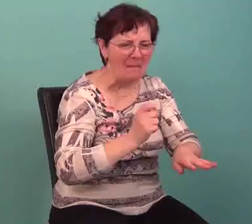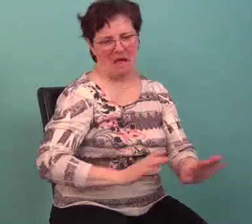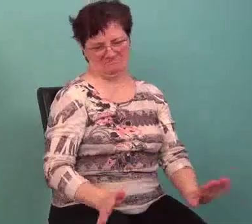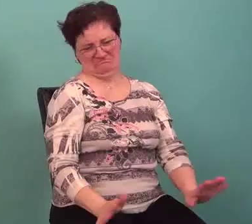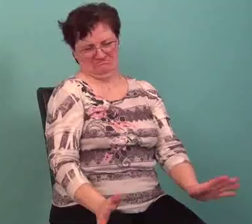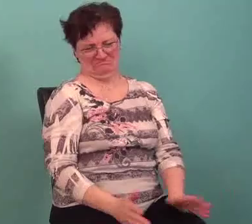Już.